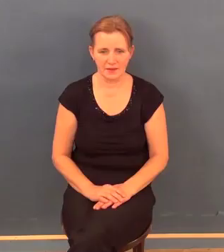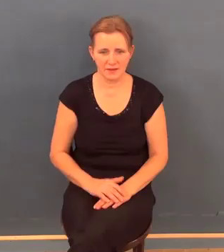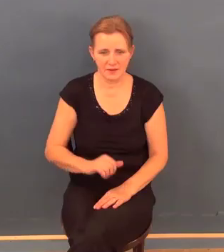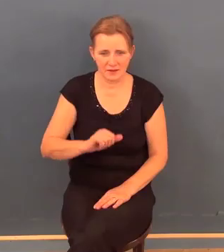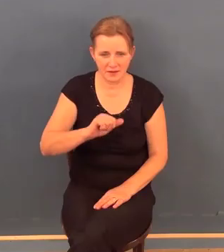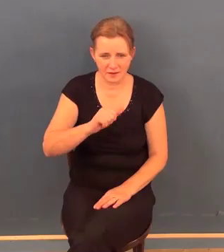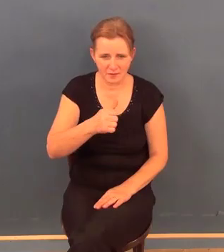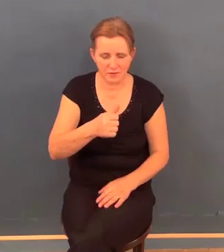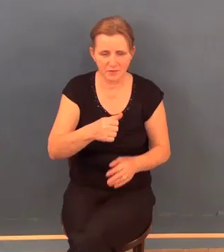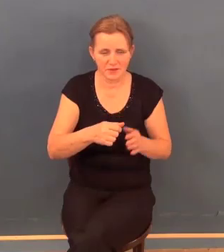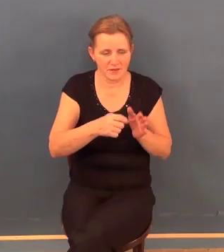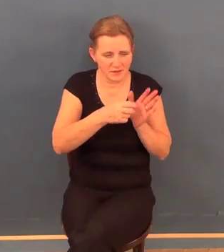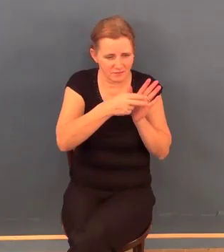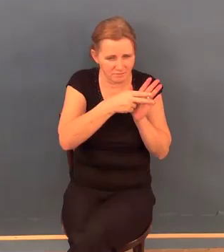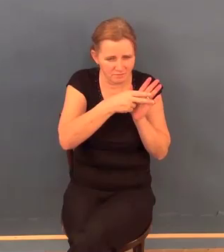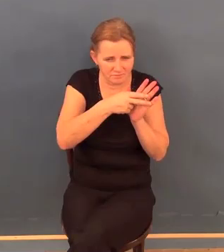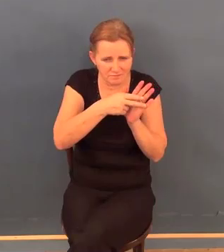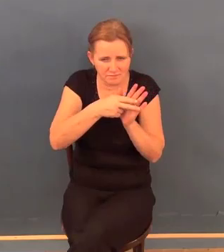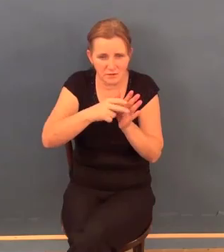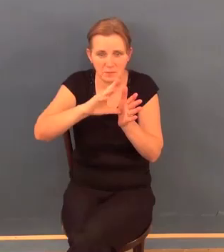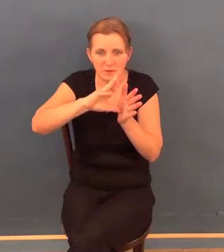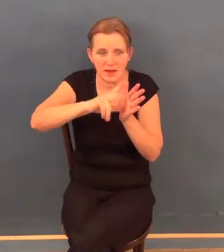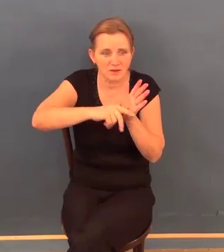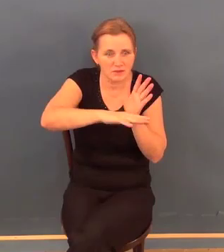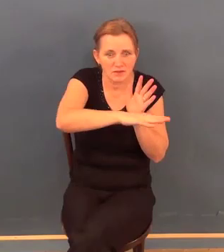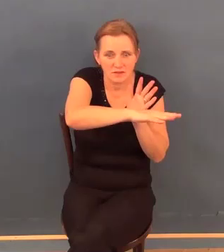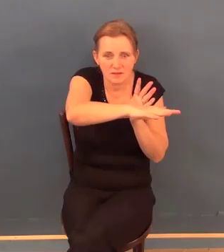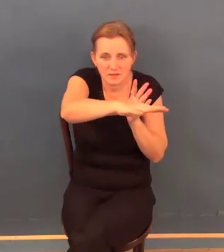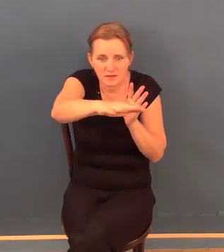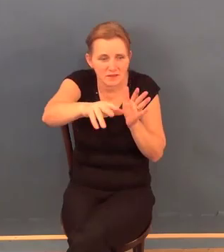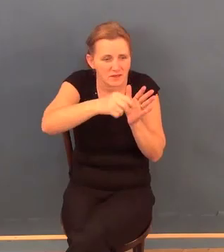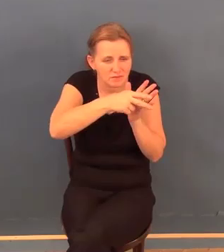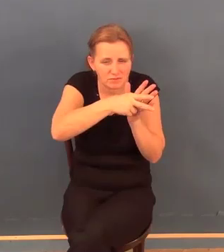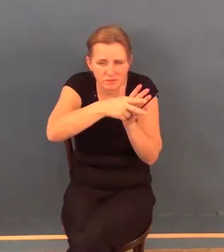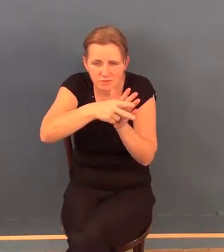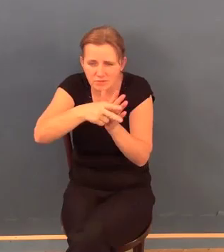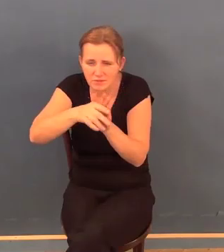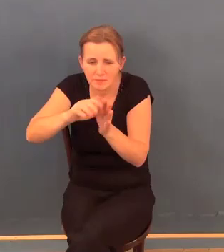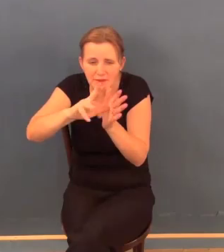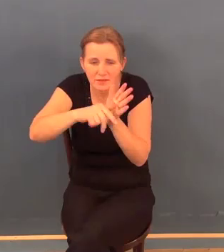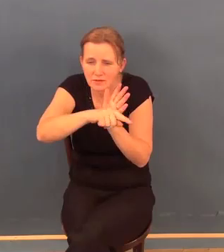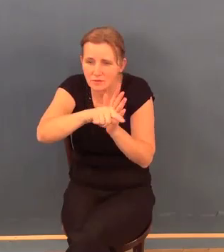Kamera najpierw pokazuje panoramę miasta.